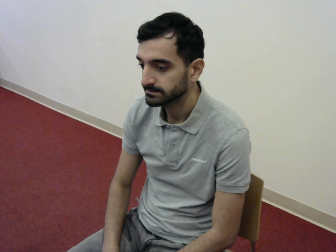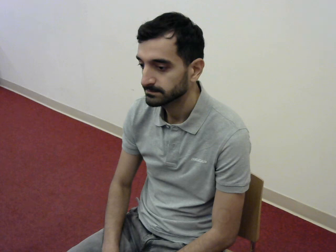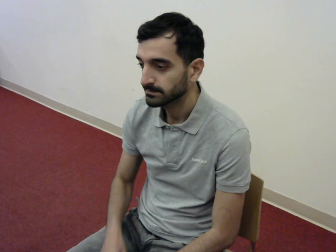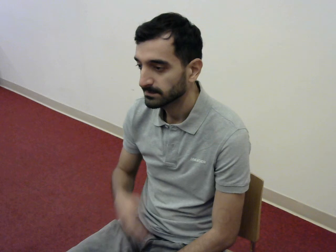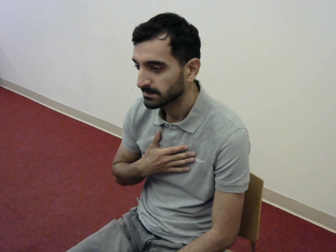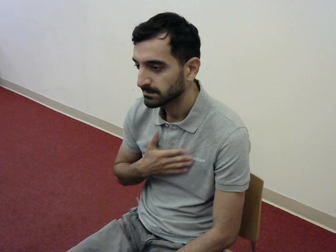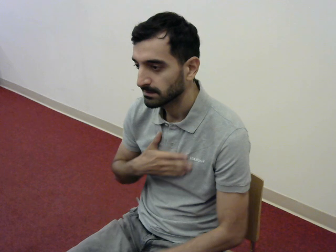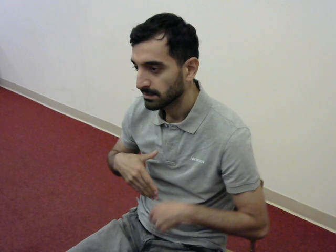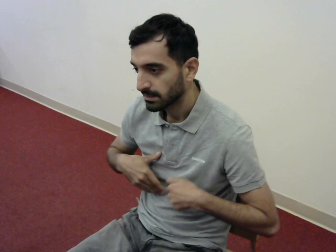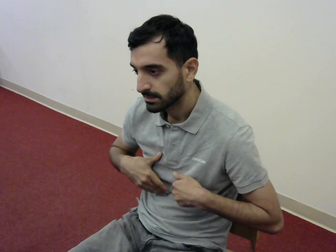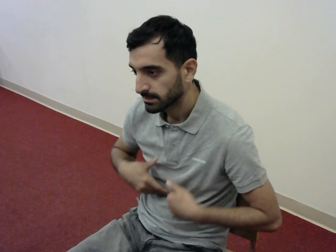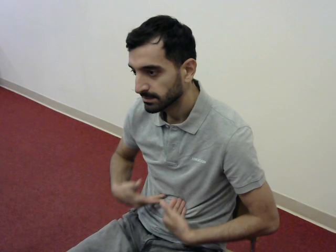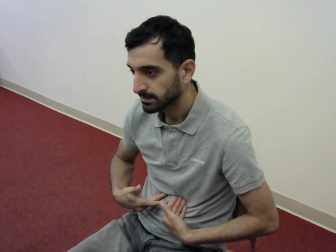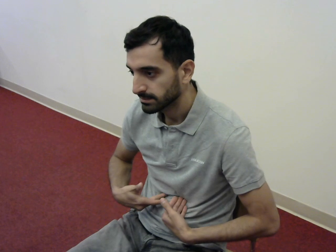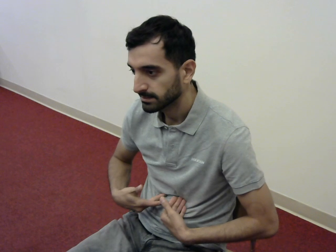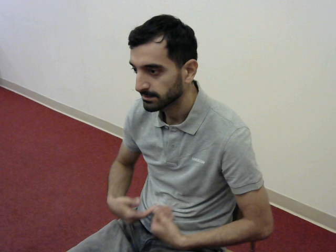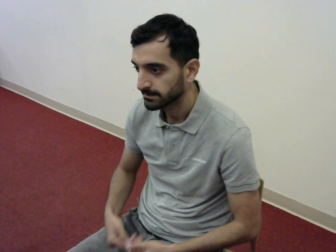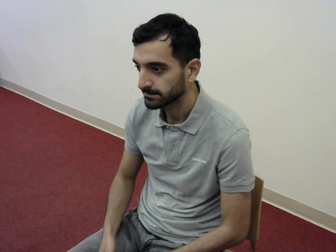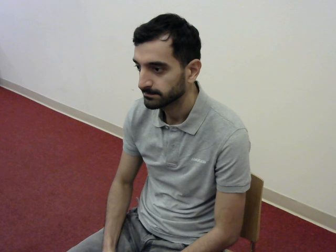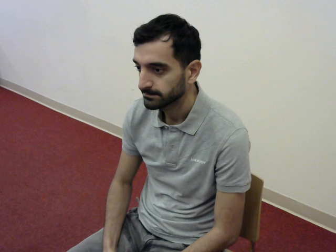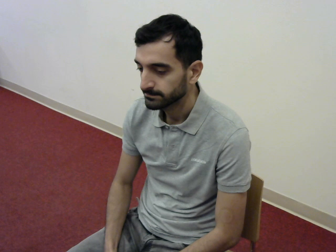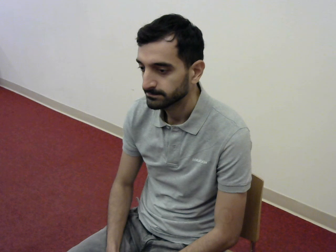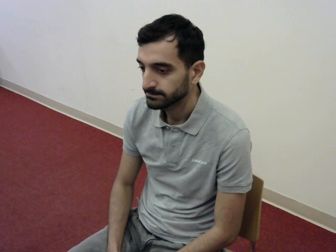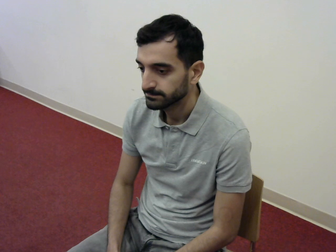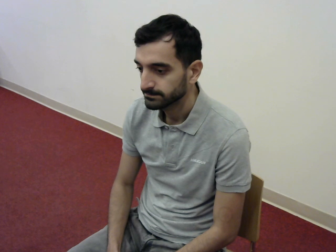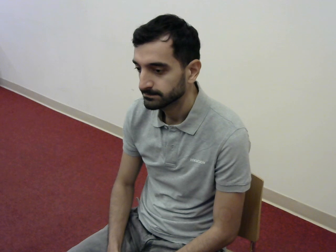Mən acam